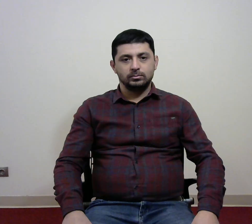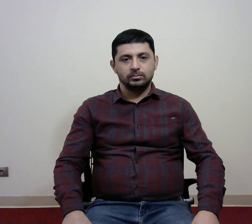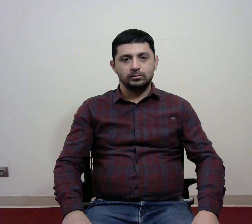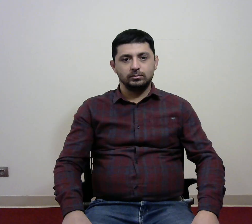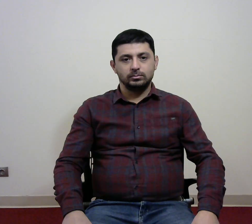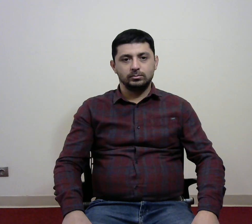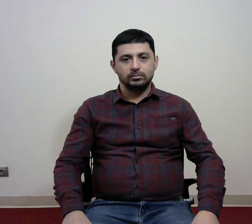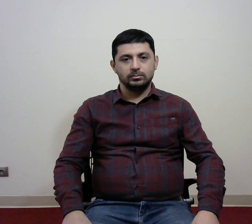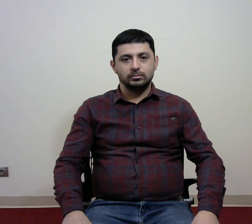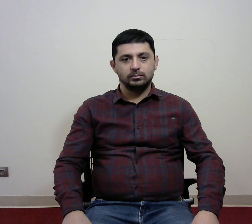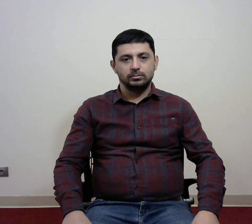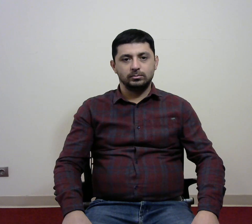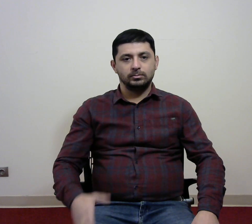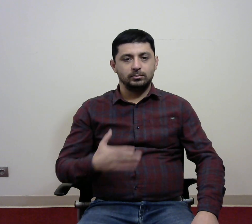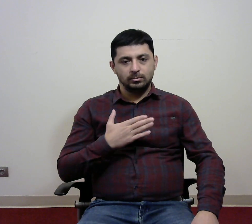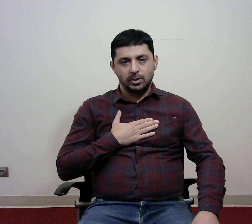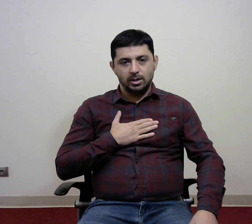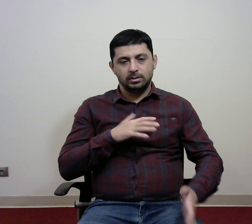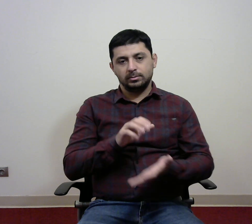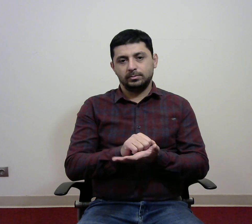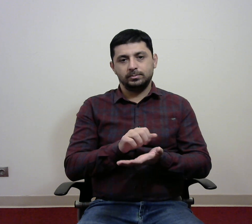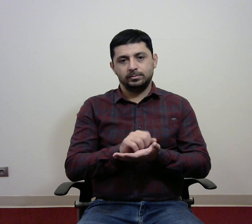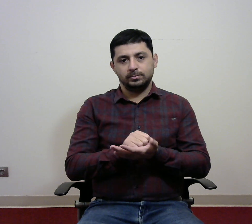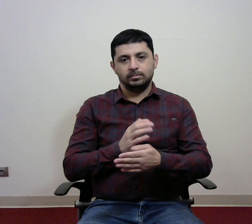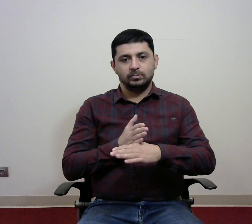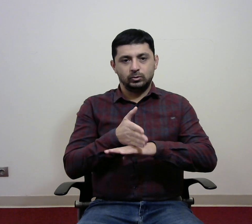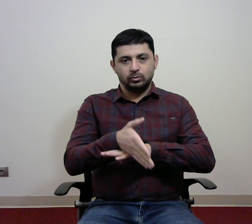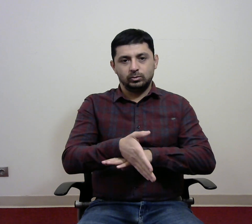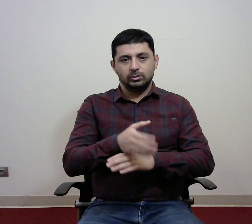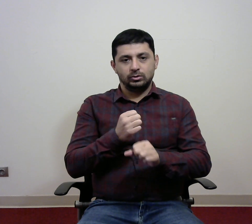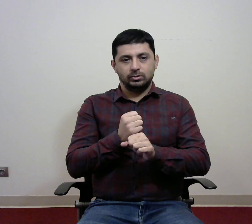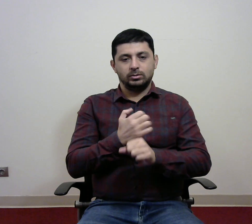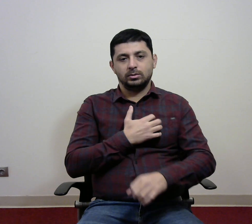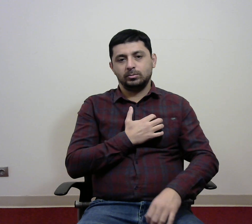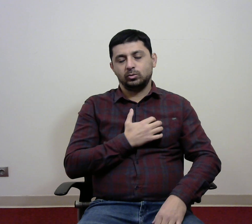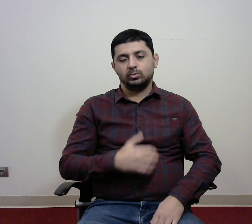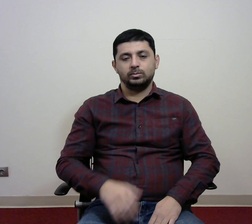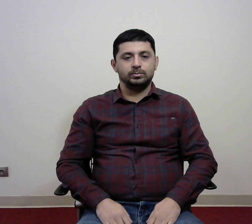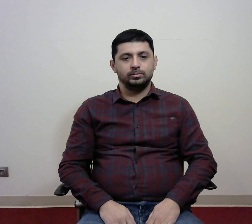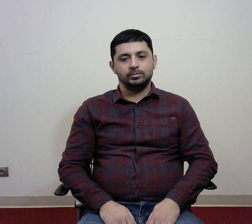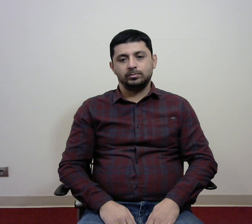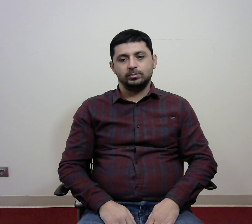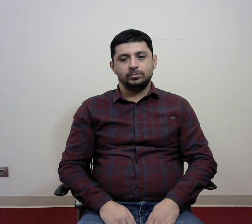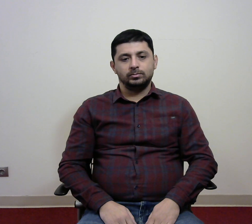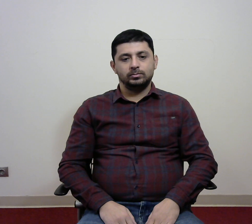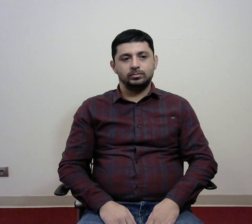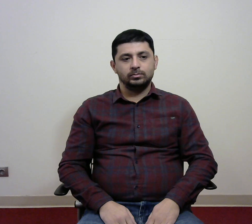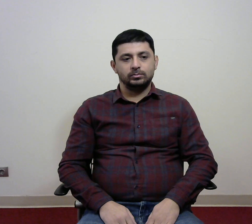Mən məşğulluğa müraciət etmək istəyirəm